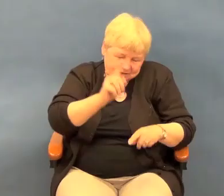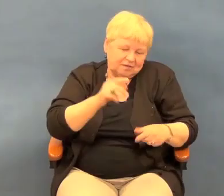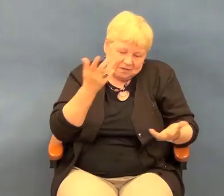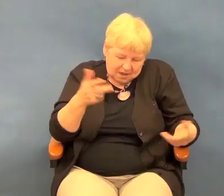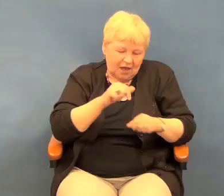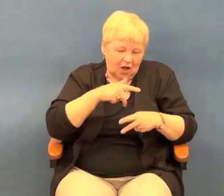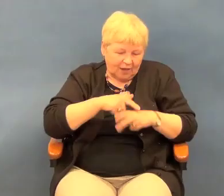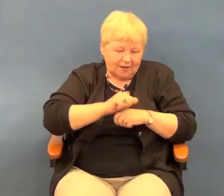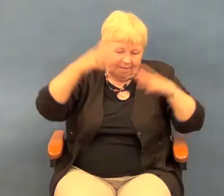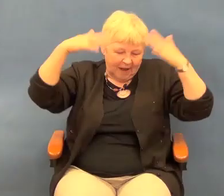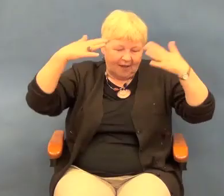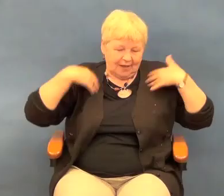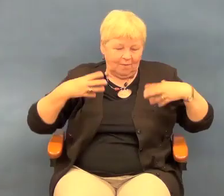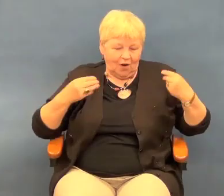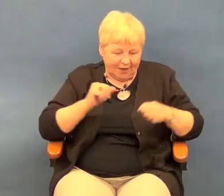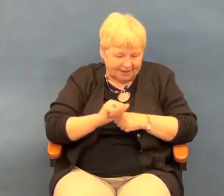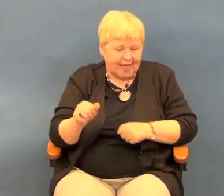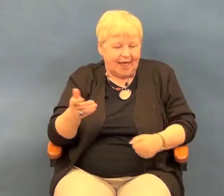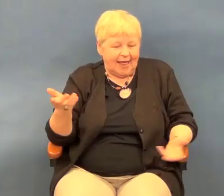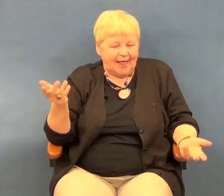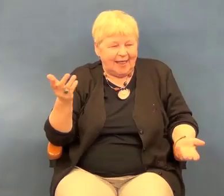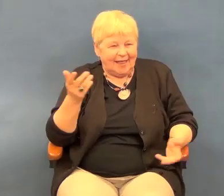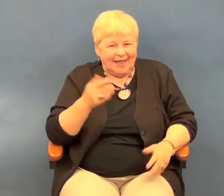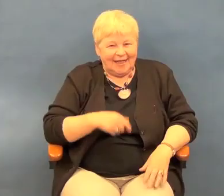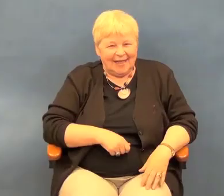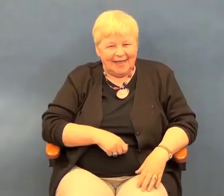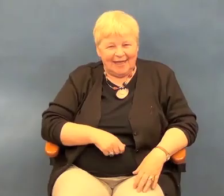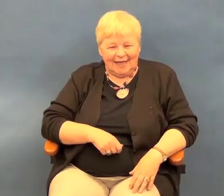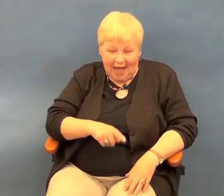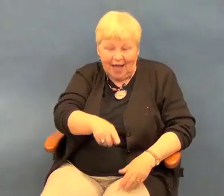Jak pada deszcz, to koń jest mokry.